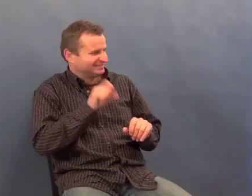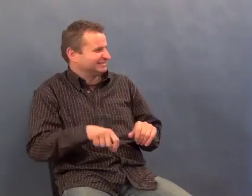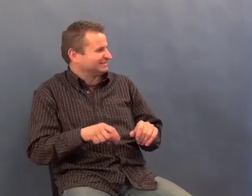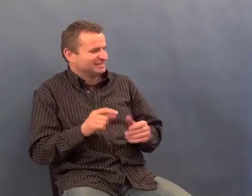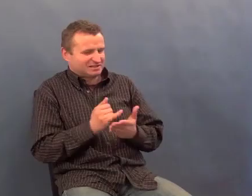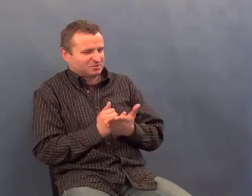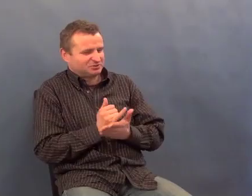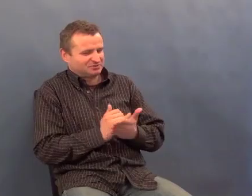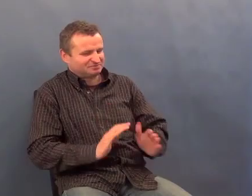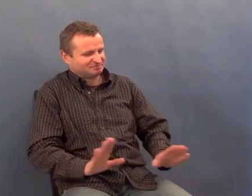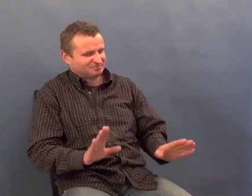Niemożliwe.